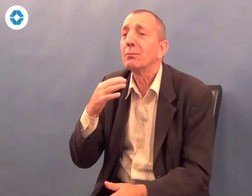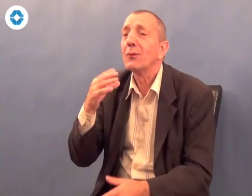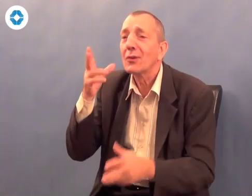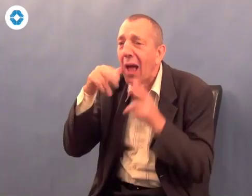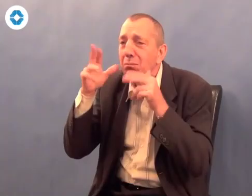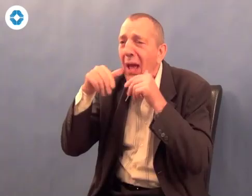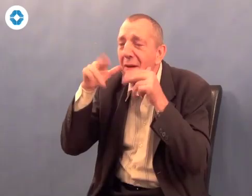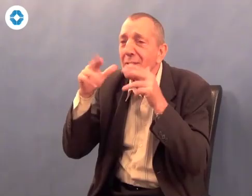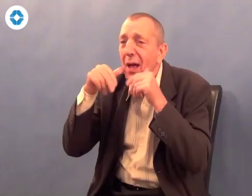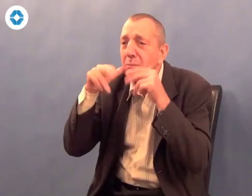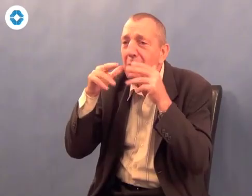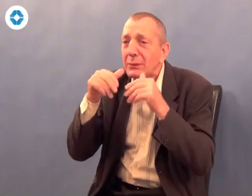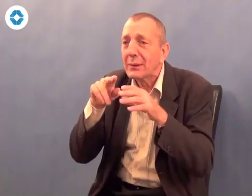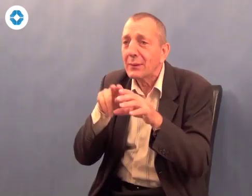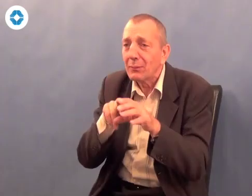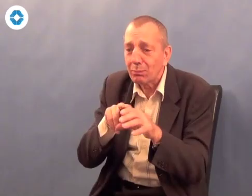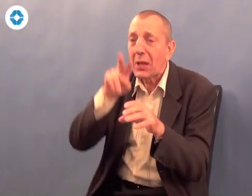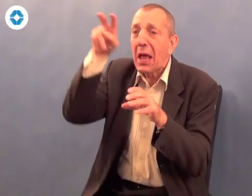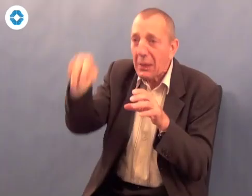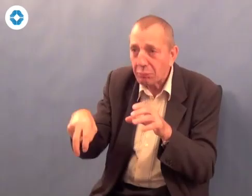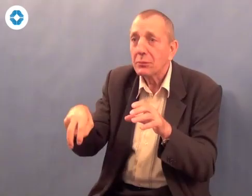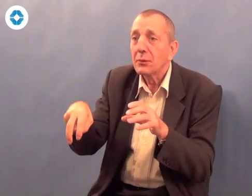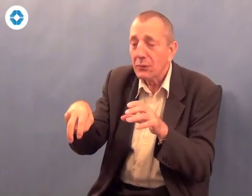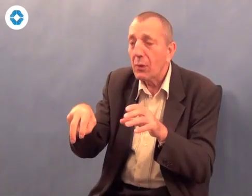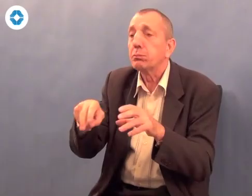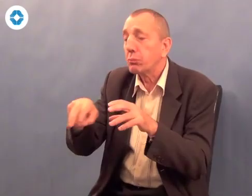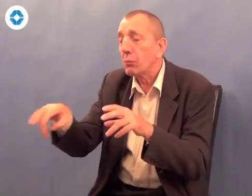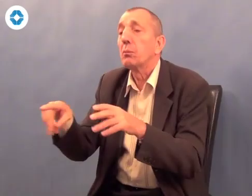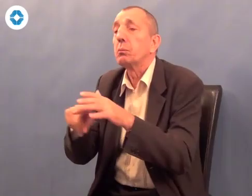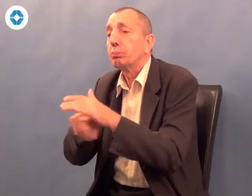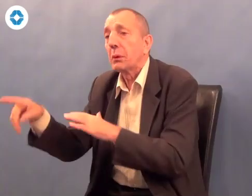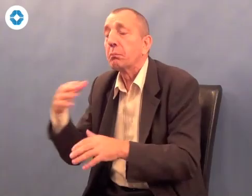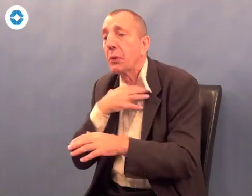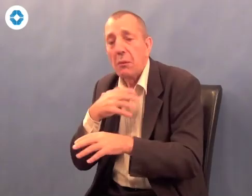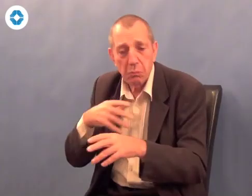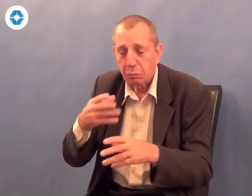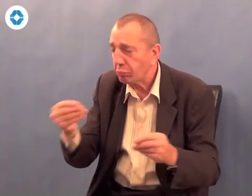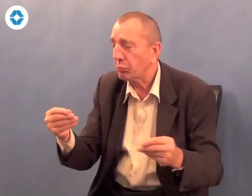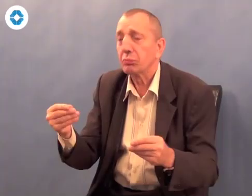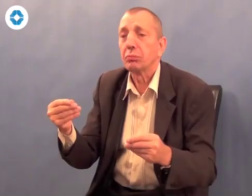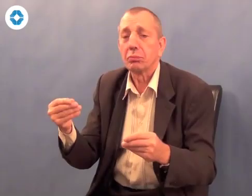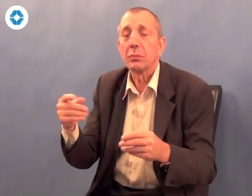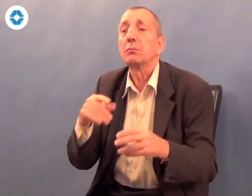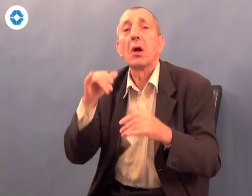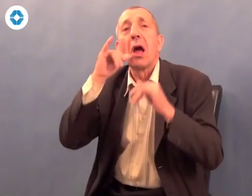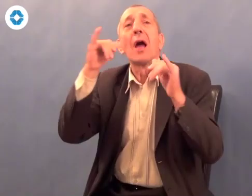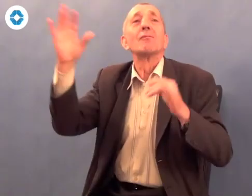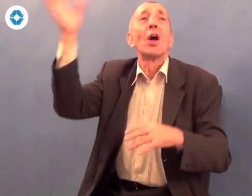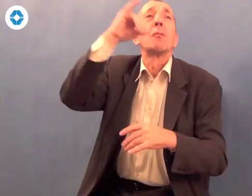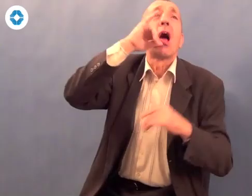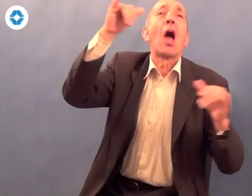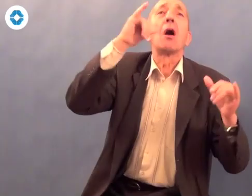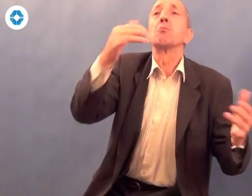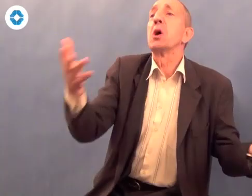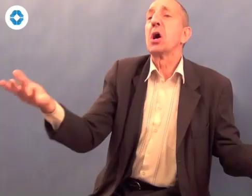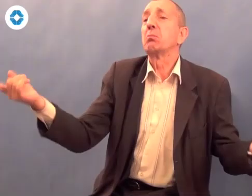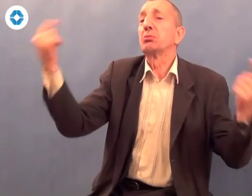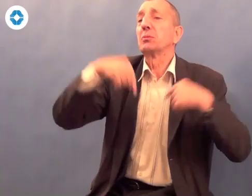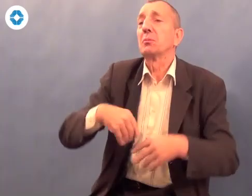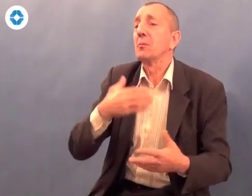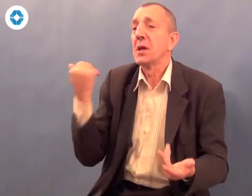Żaba, wyskoczyła i uciekła, pies widzi, że zniknęła, więc krzyczy, woła, krzyczy, ale ona nie przychodzi, nie ma jej.